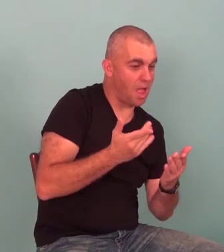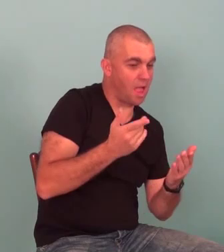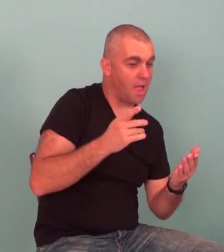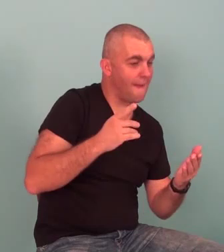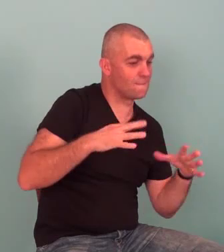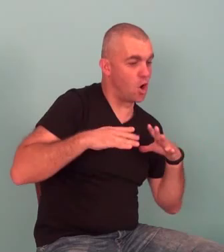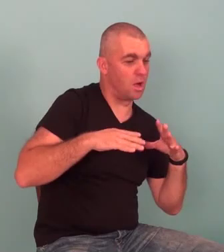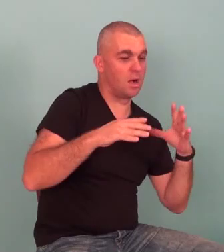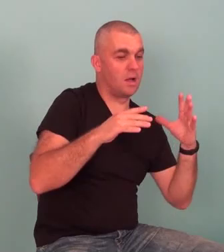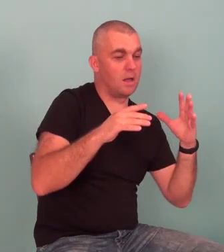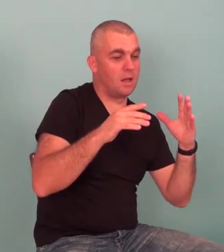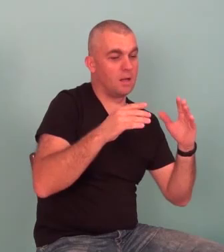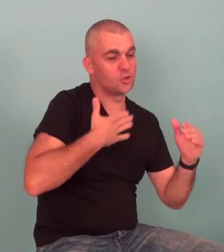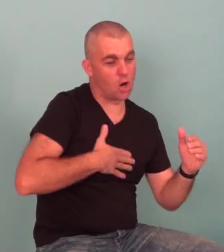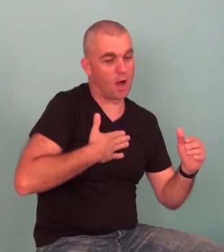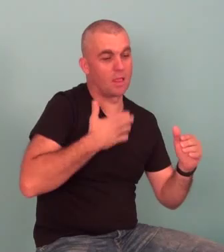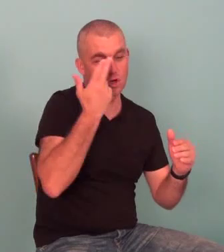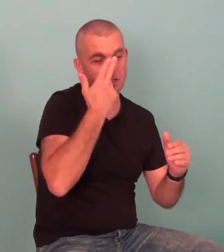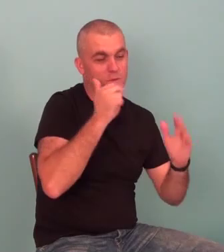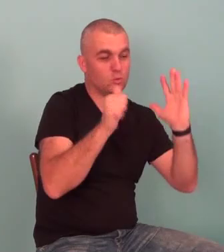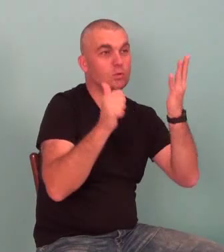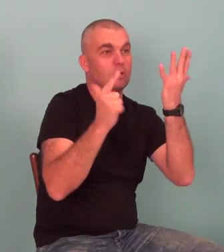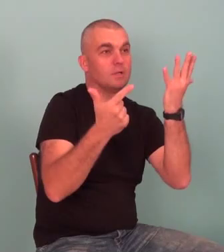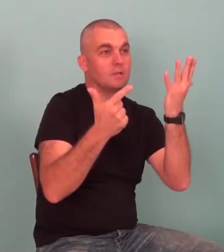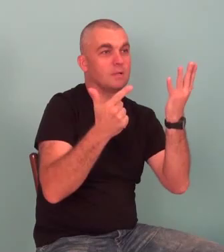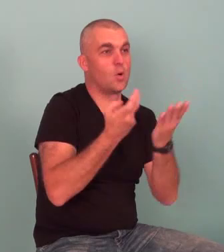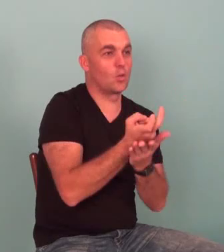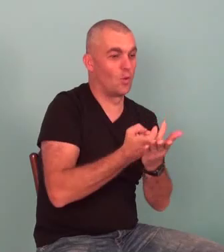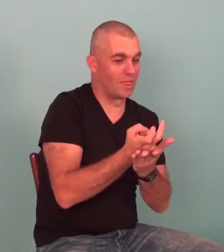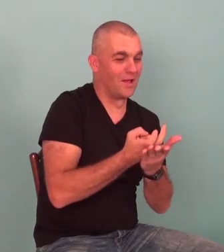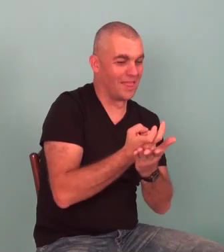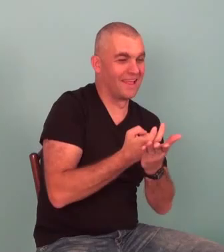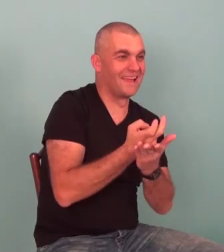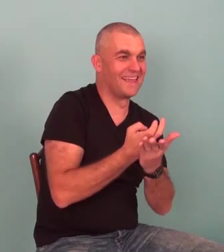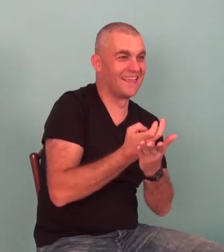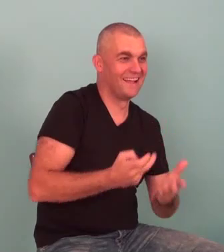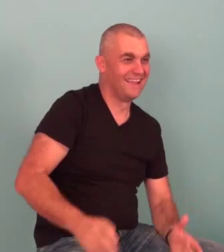Mam wolną sobotę i niedzielę, szóstego i siódmego lutego.